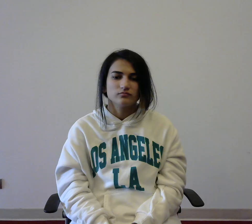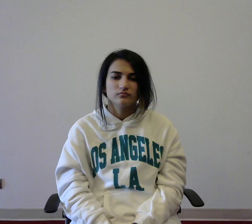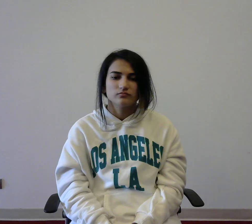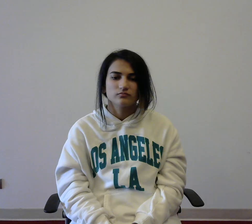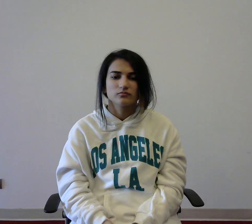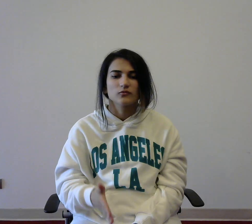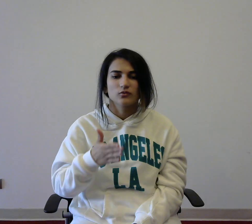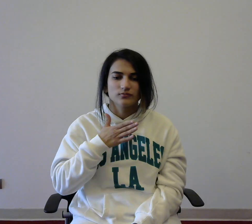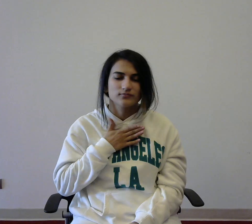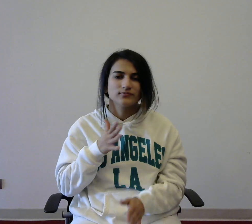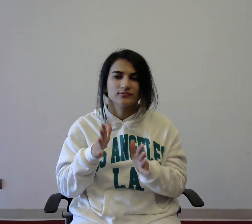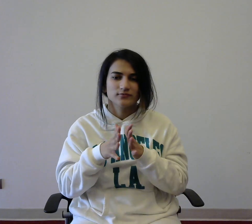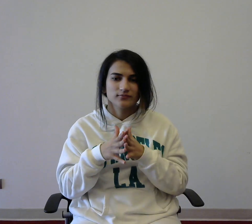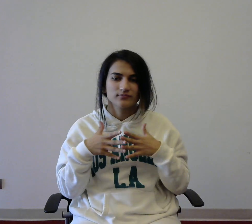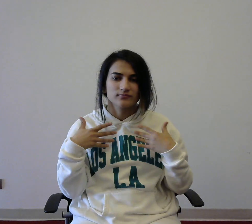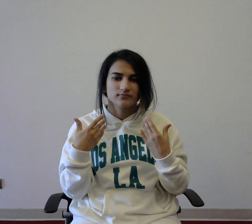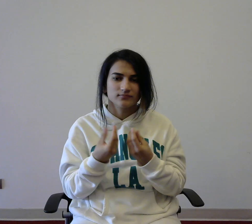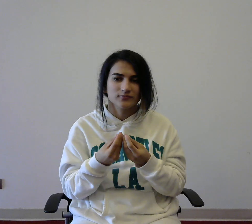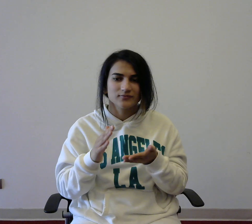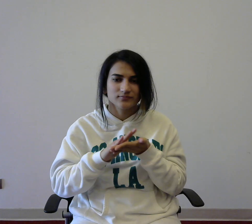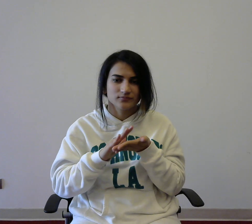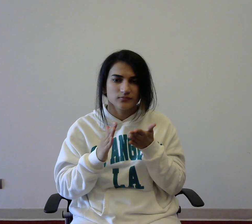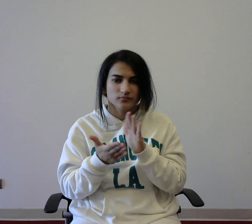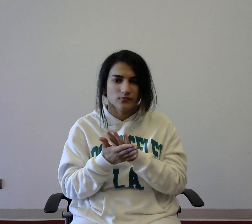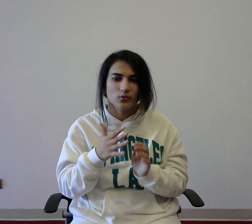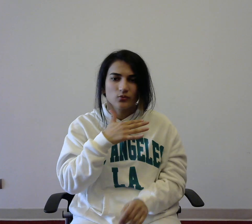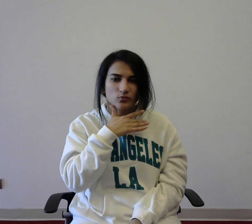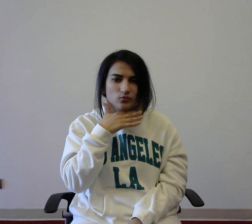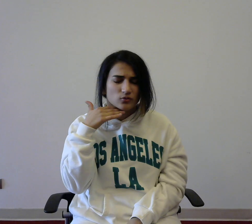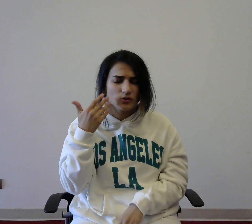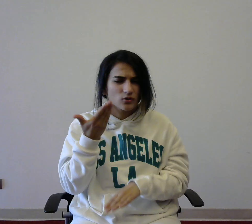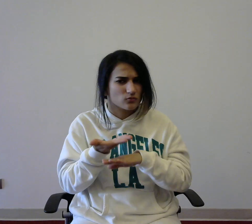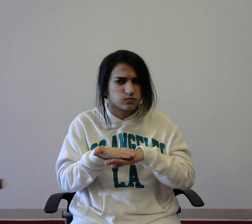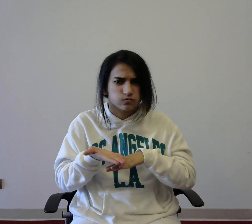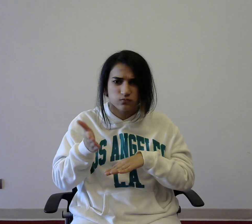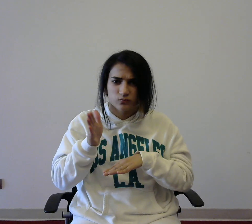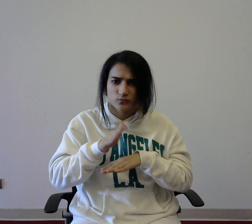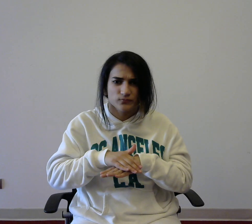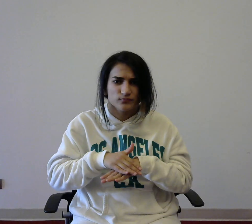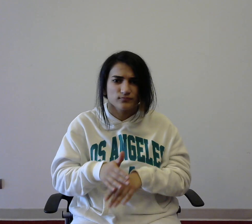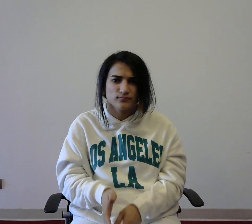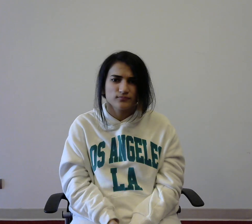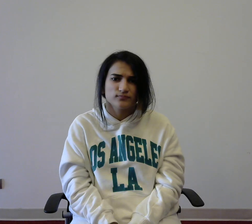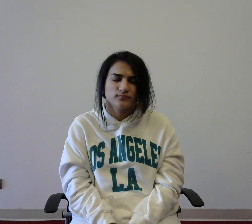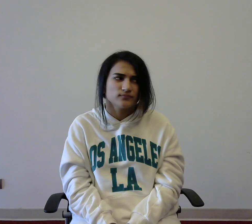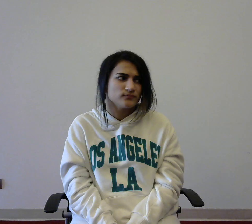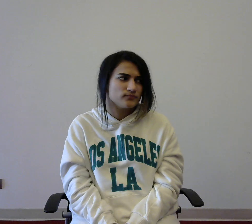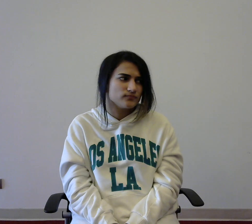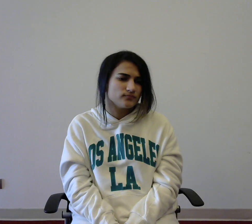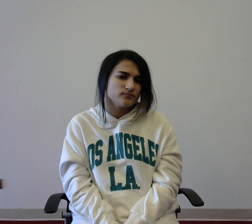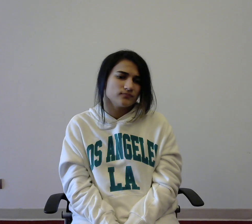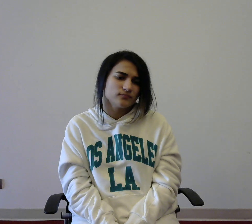Mənim ailəmin vəziyyəti çox ağırdır